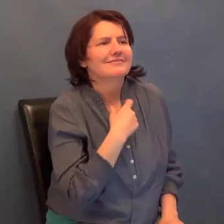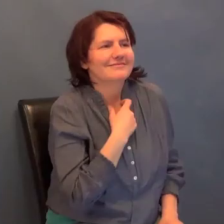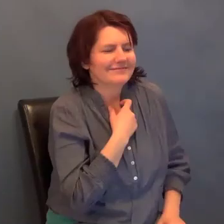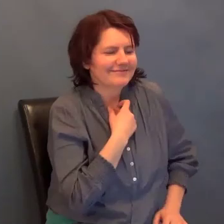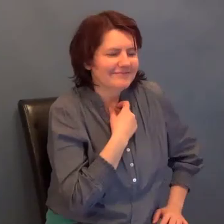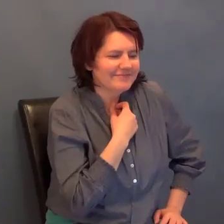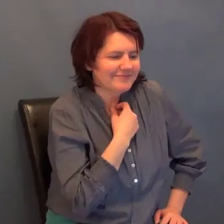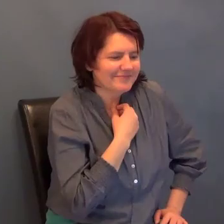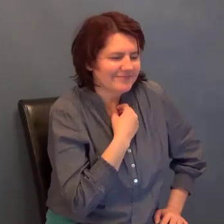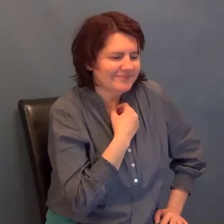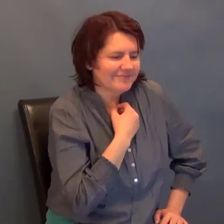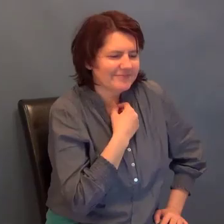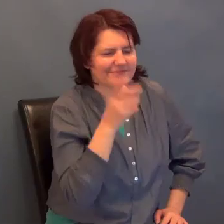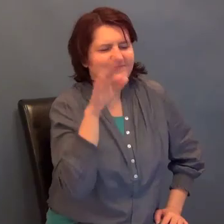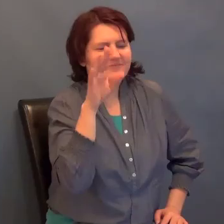Napięty.